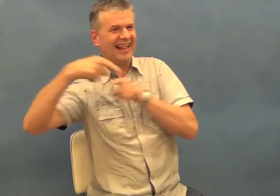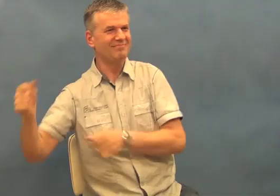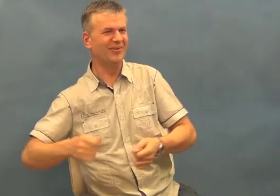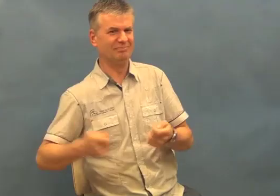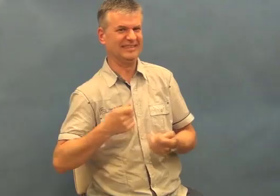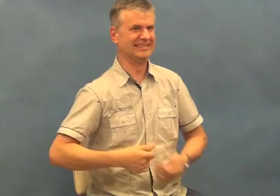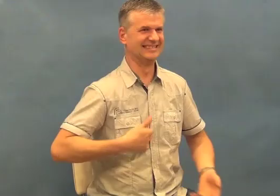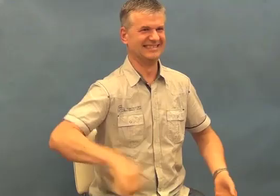Syn mu przeszkadza, odsuwa go nogą.